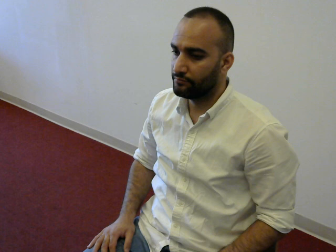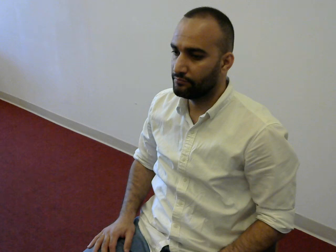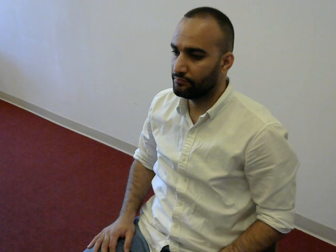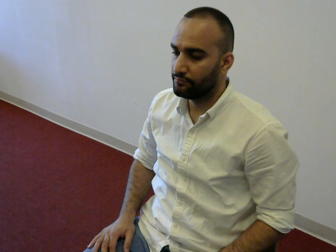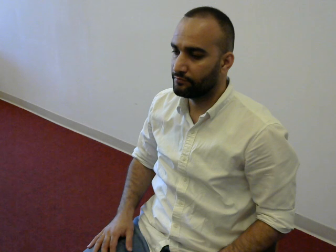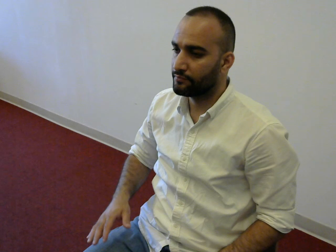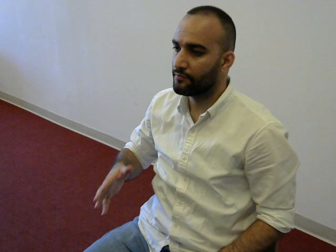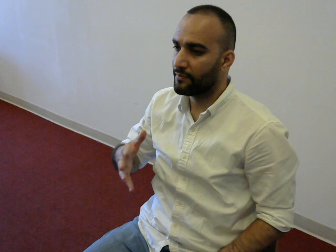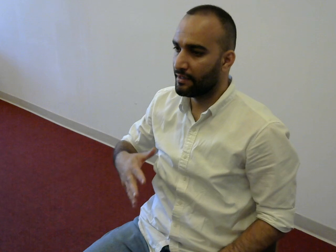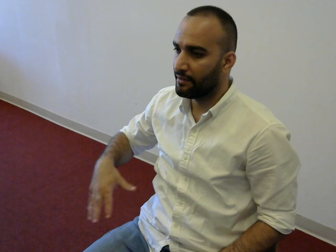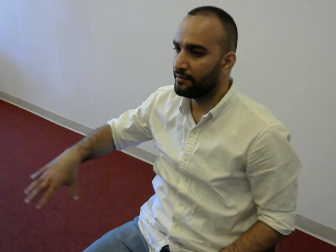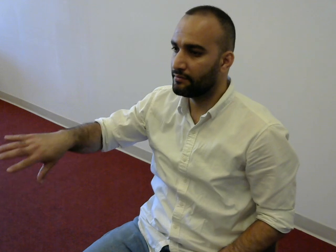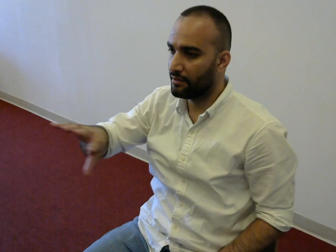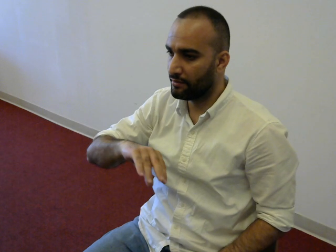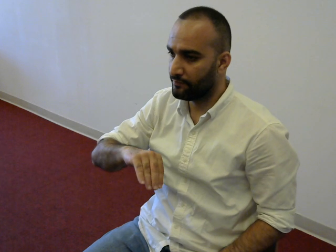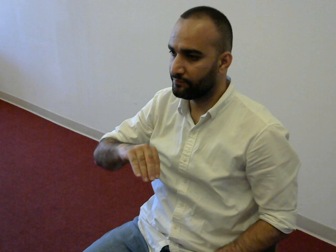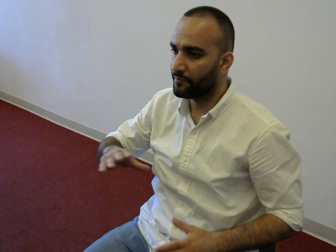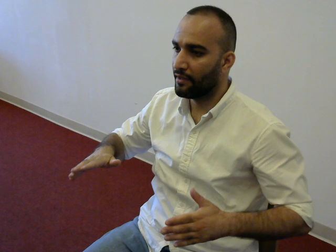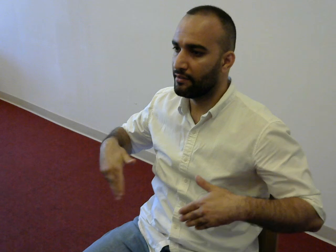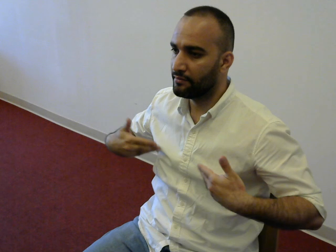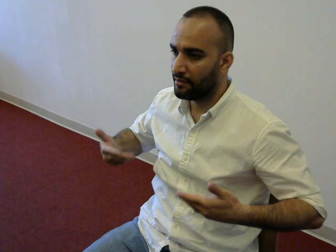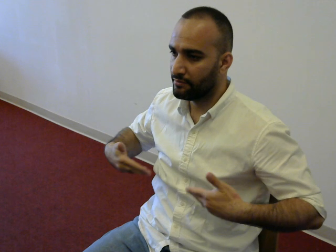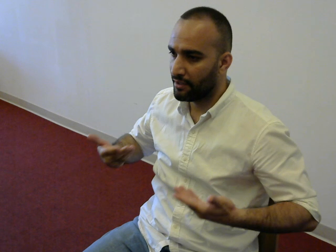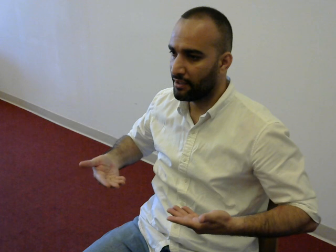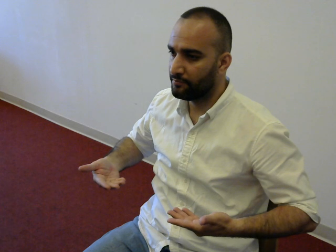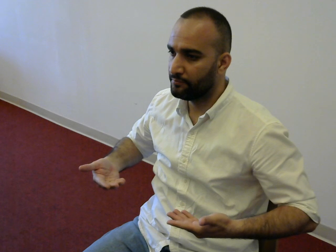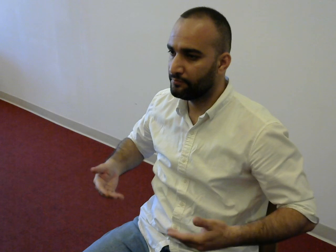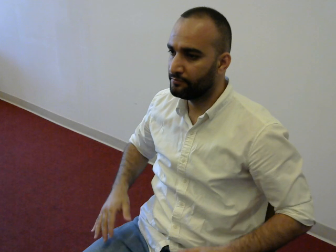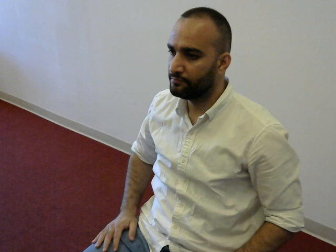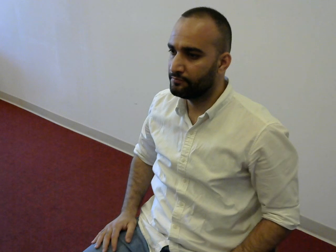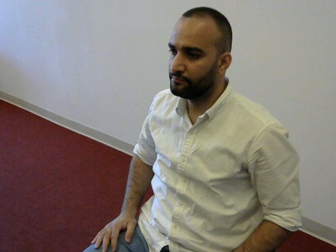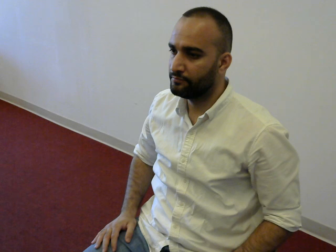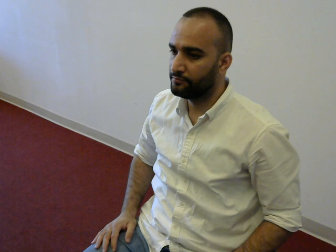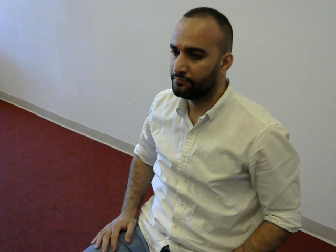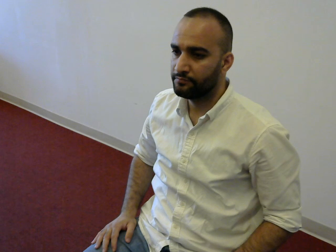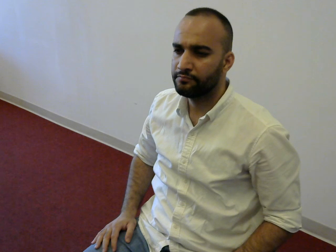Hamınızı salamlayıram